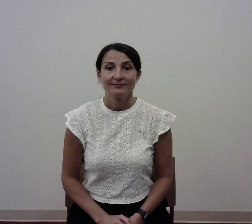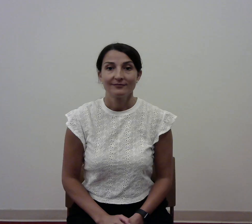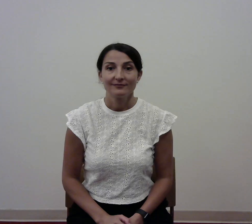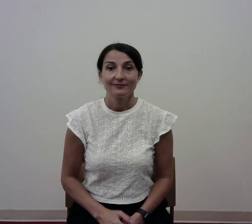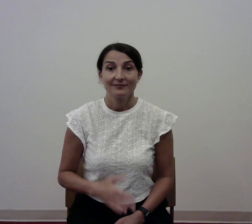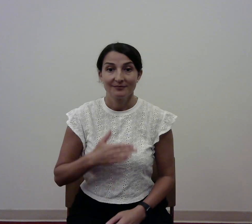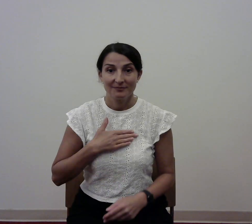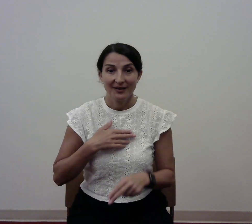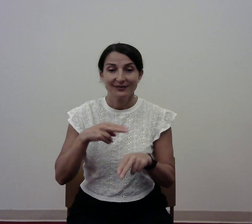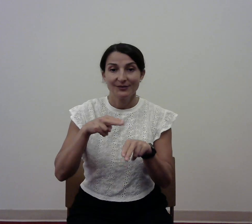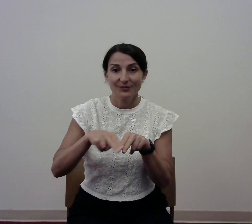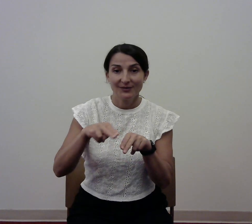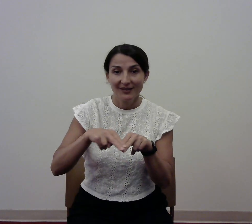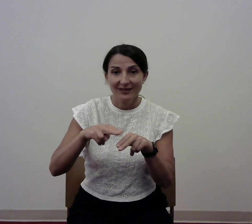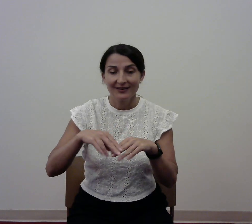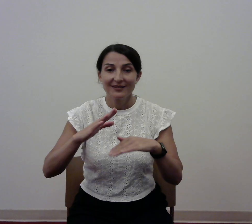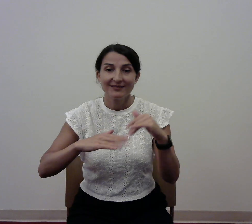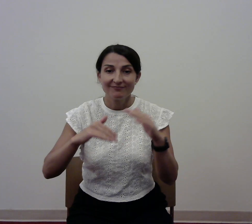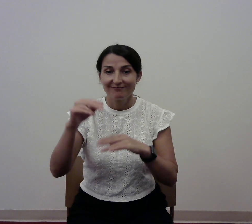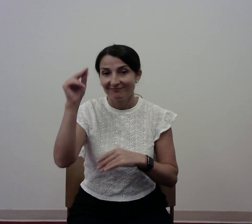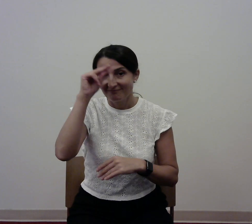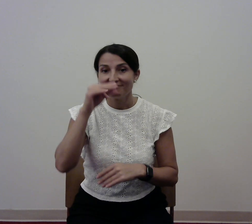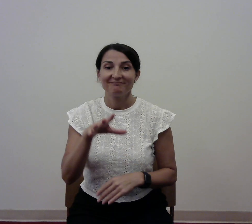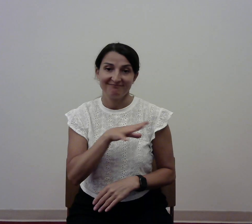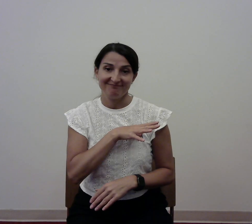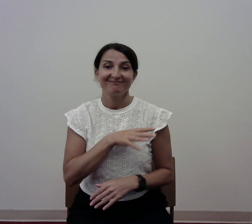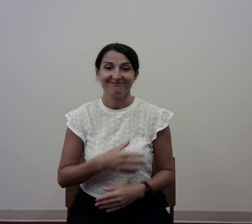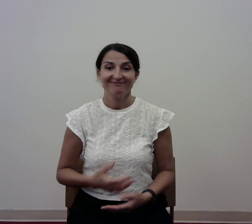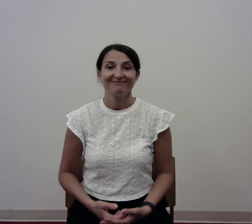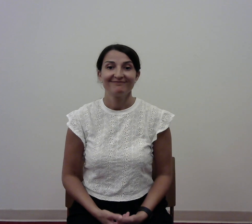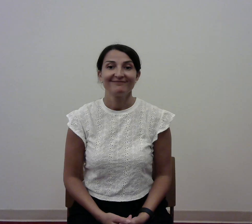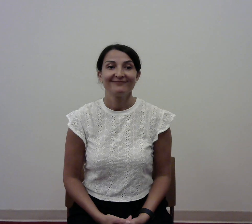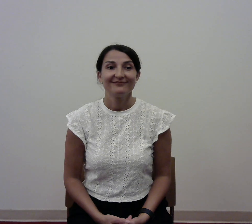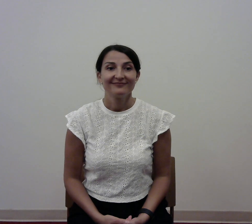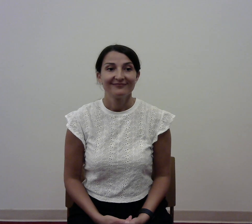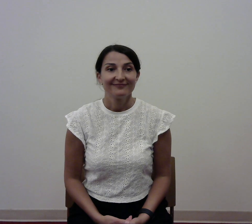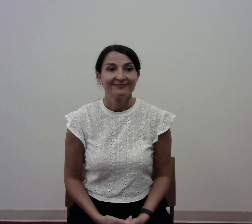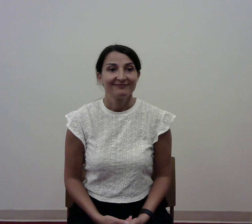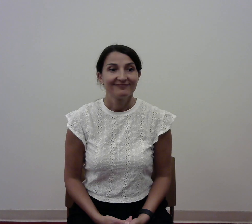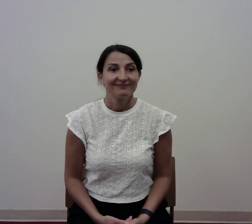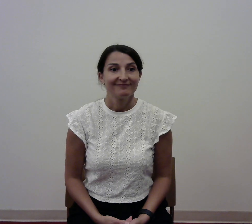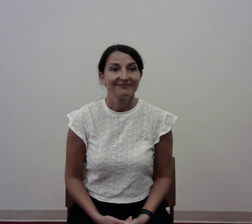Mən dülgər peşəsinin təhsilini almışam